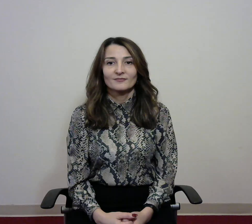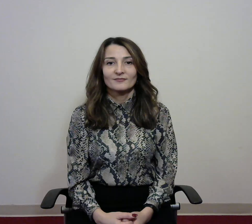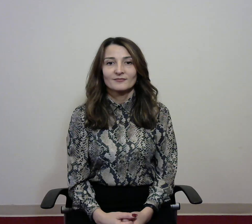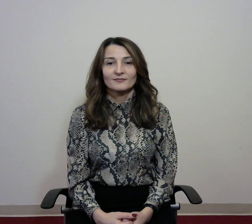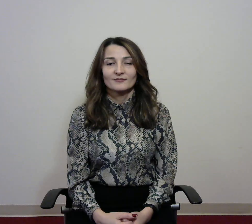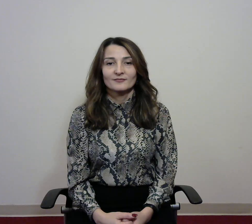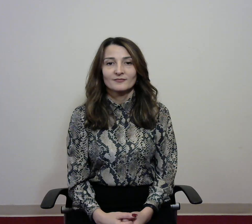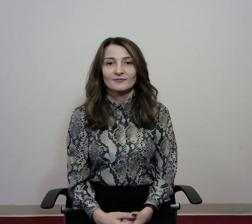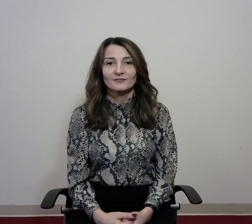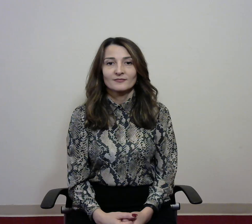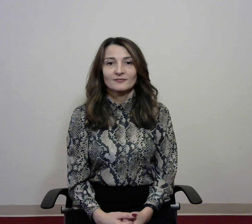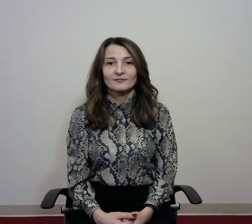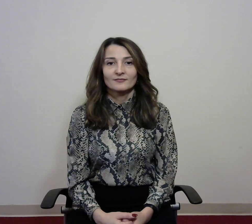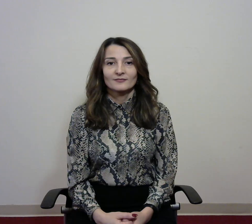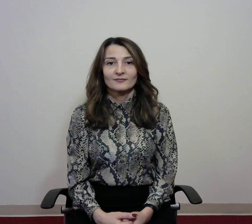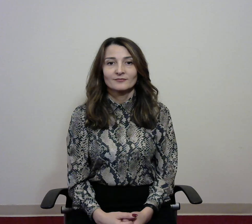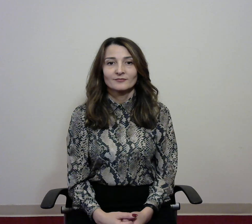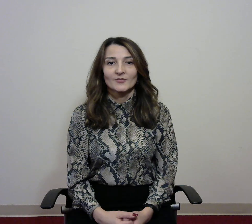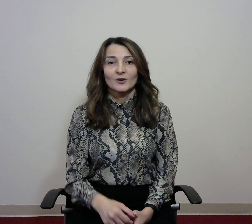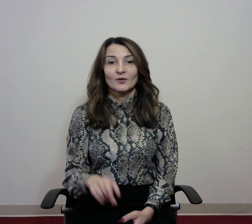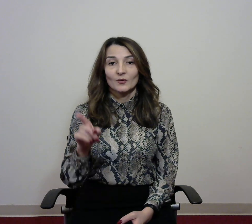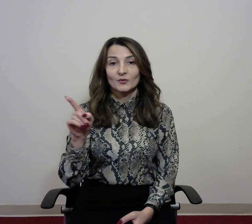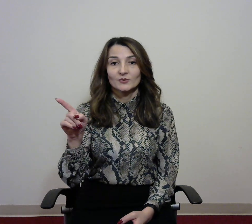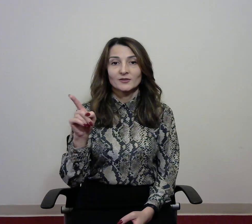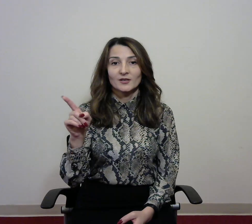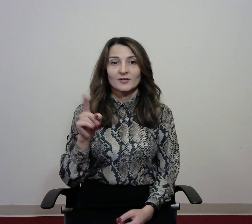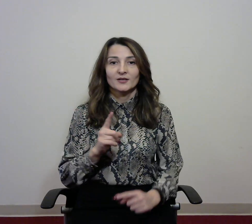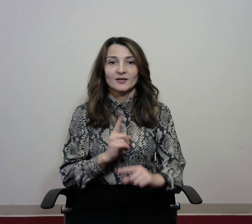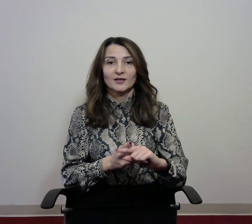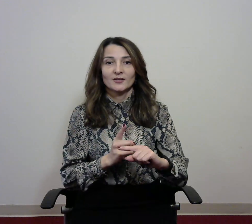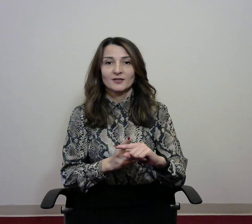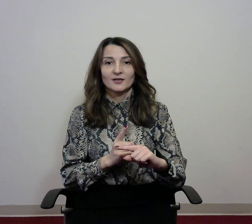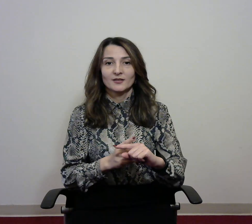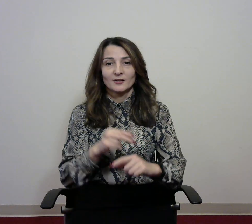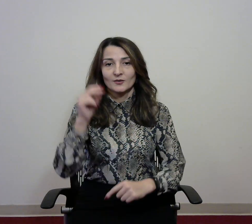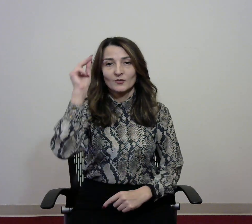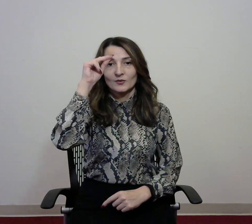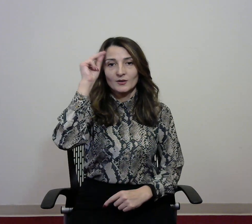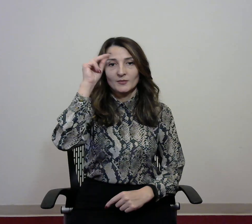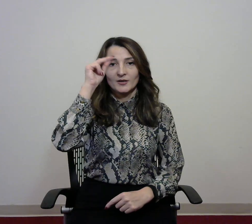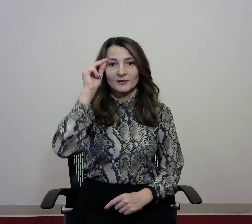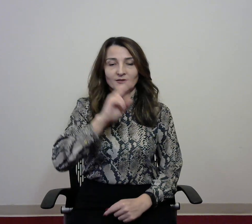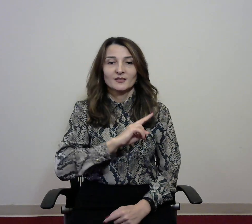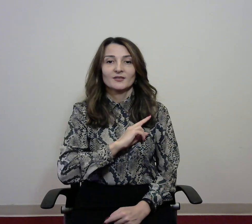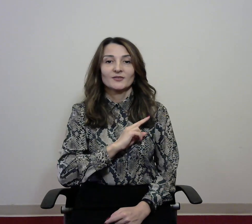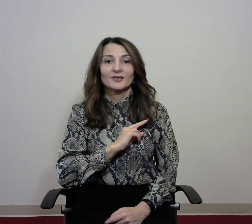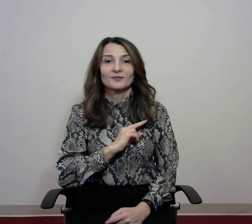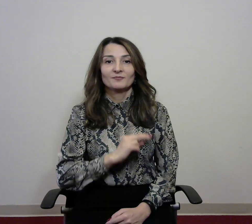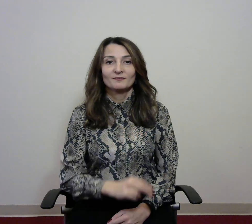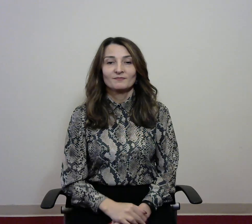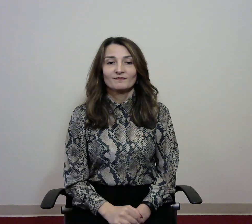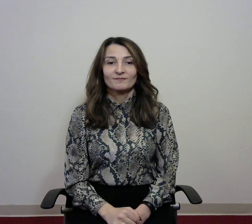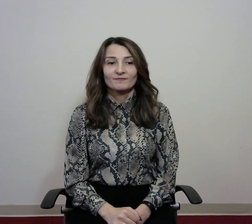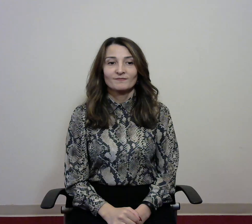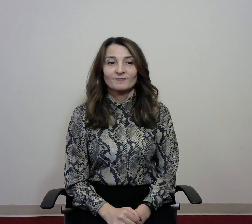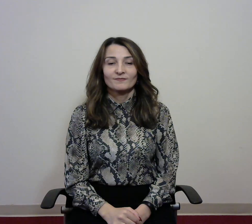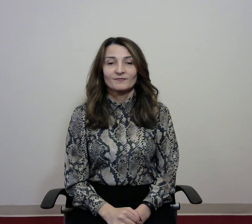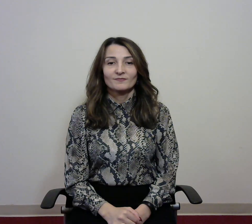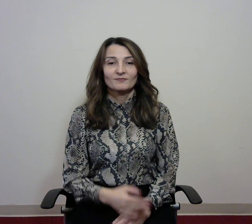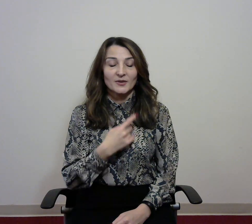O riyazi dərsləri sevir